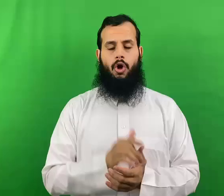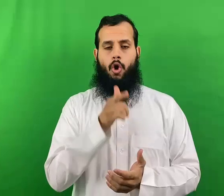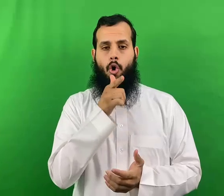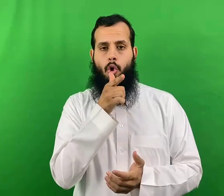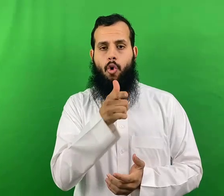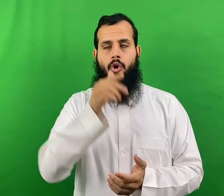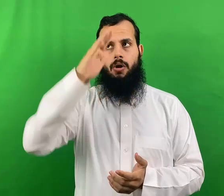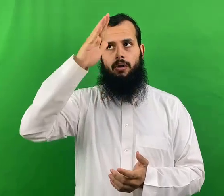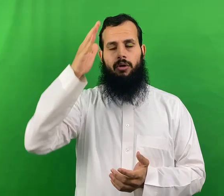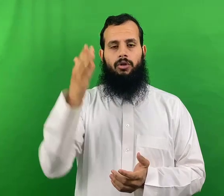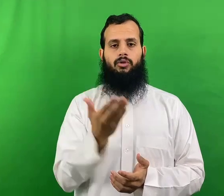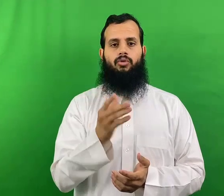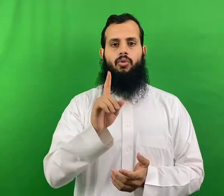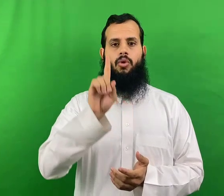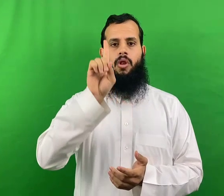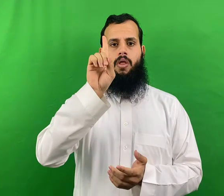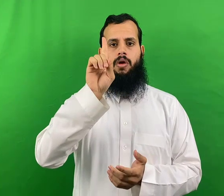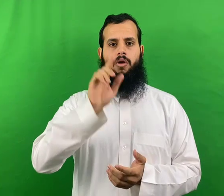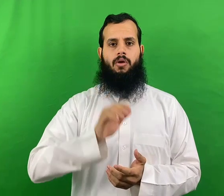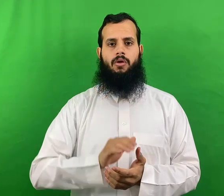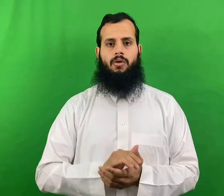قال رسول الله